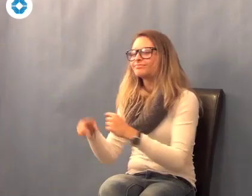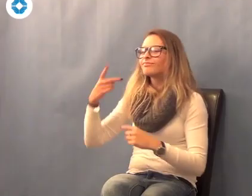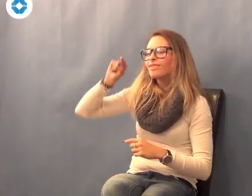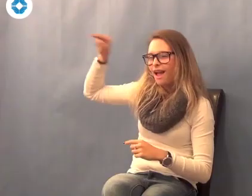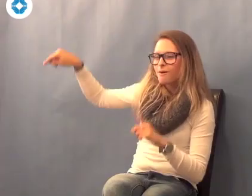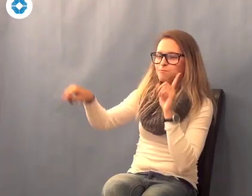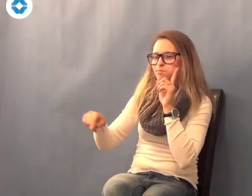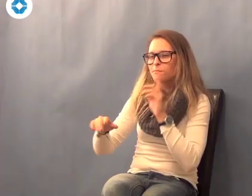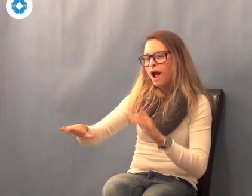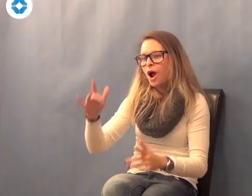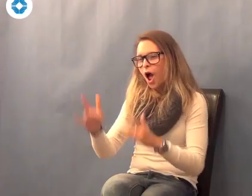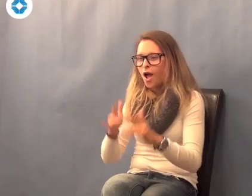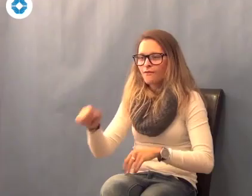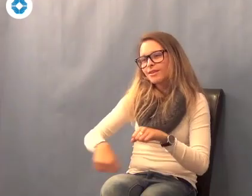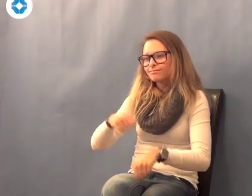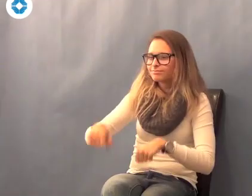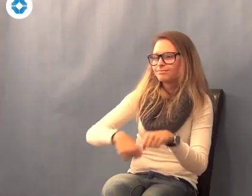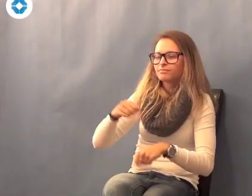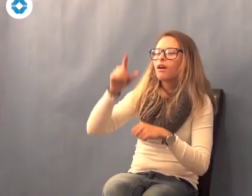Następnie przyjechał mały chłopiec na rowerze.